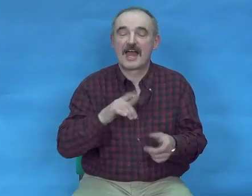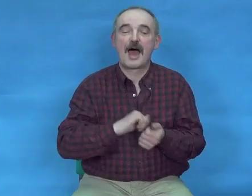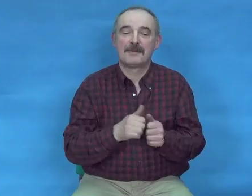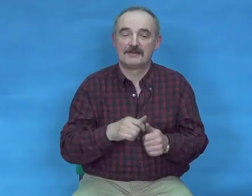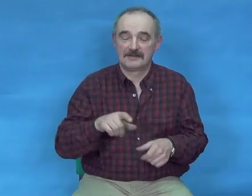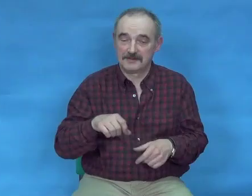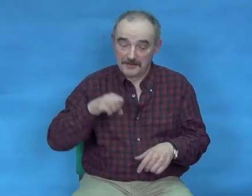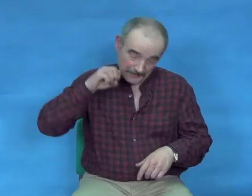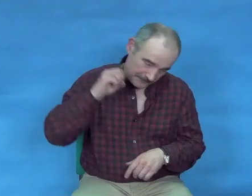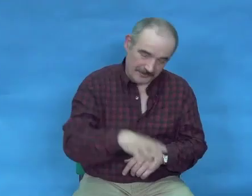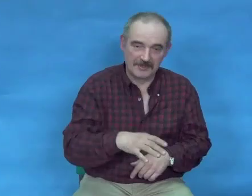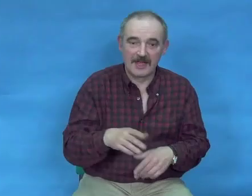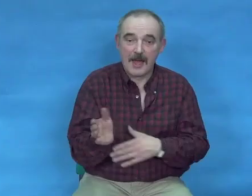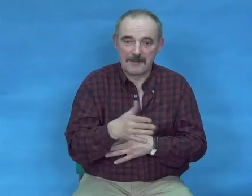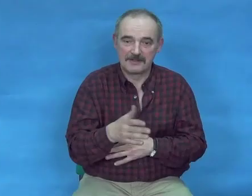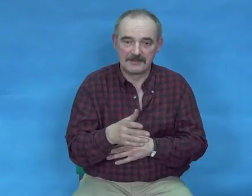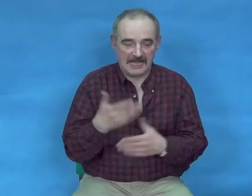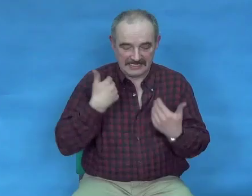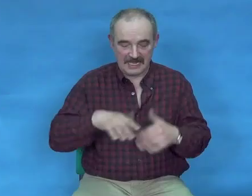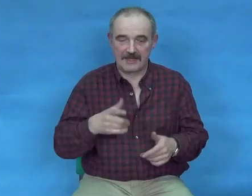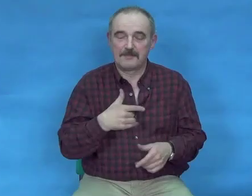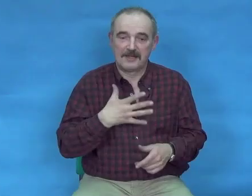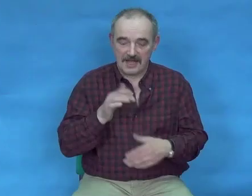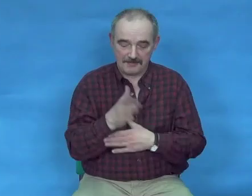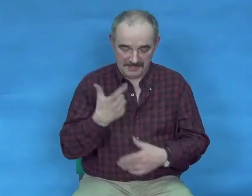Albo ryba na niego napluła, bo nie chciała...